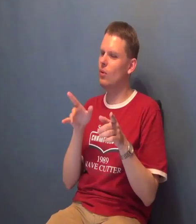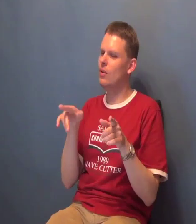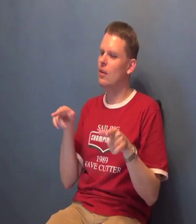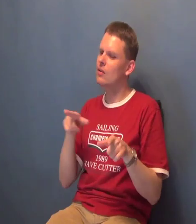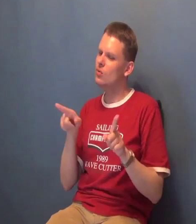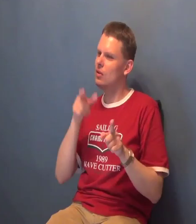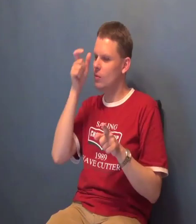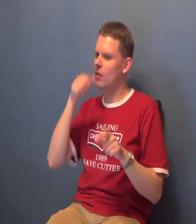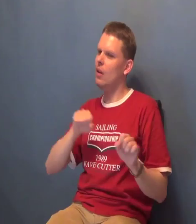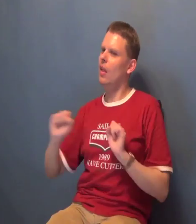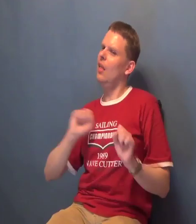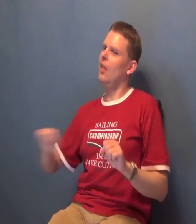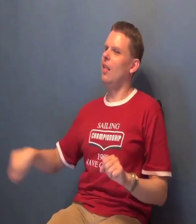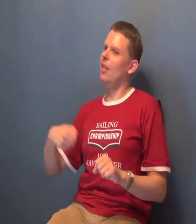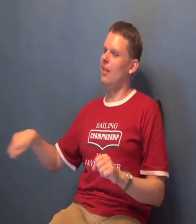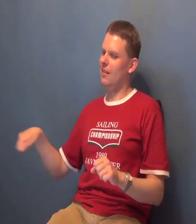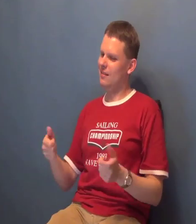To znaczy, że człowiek biega z torbą w ręku.